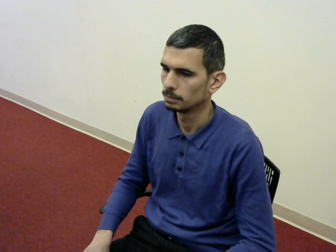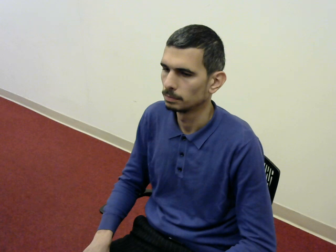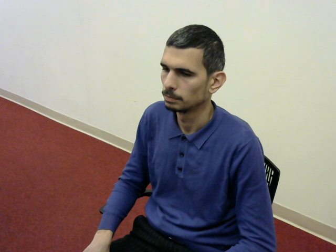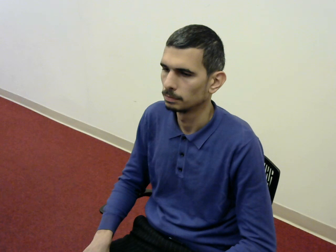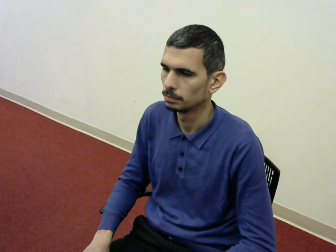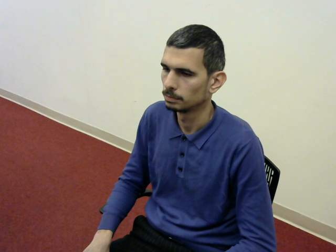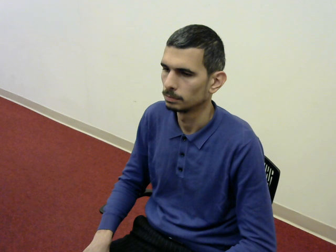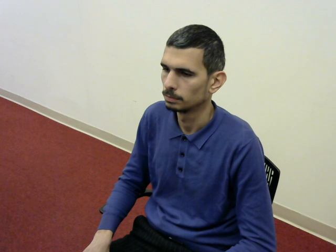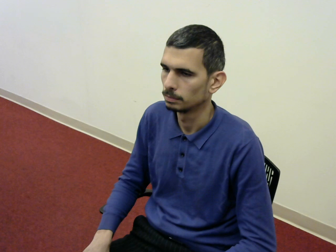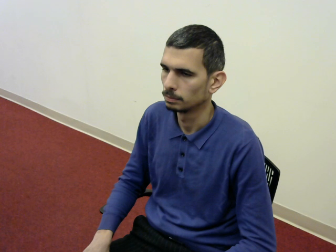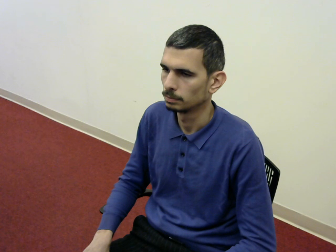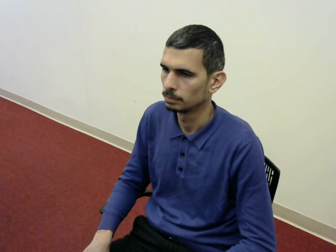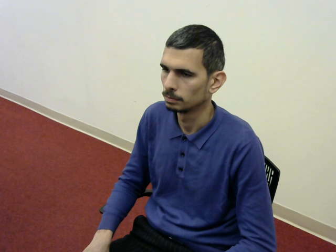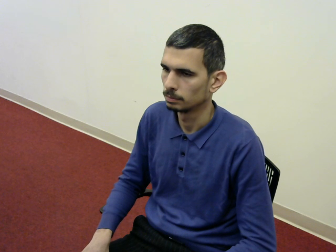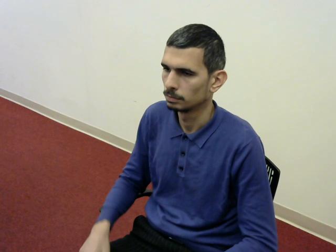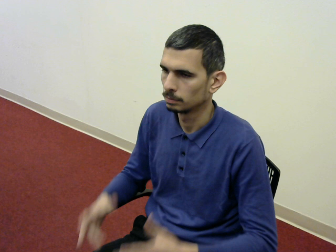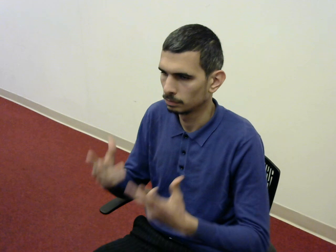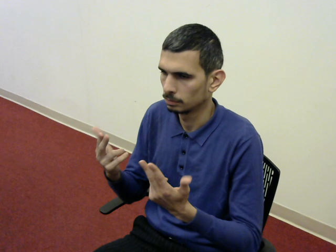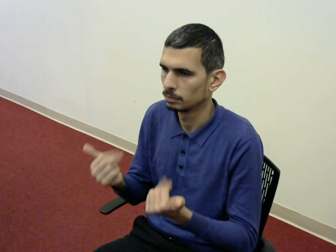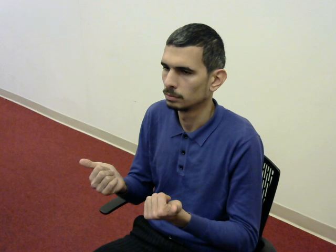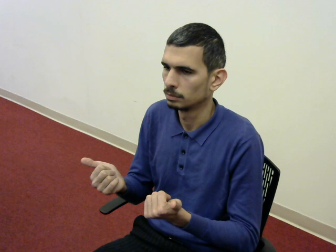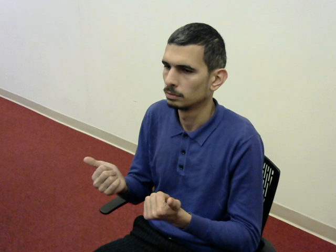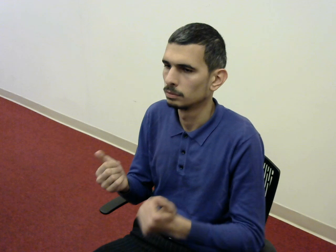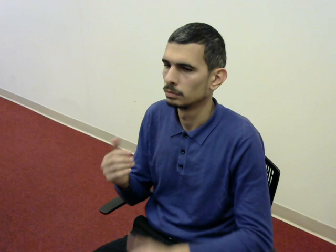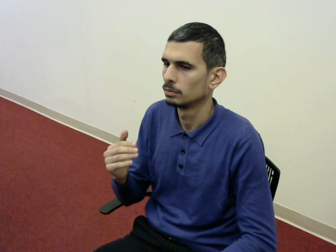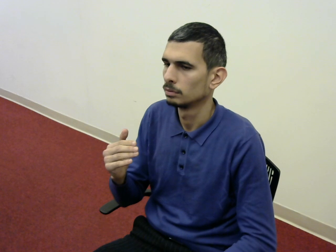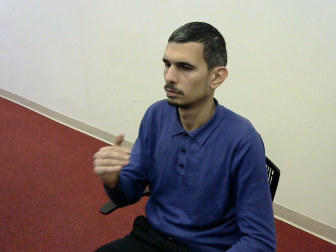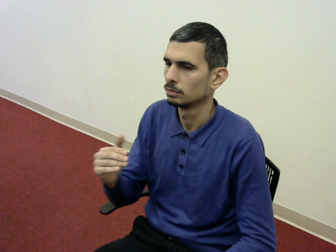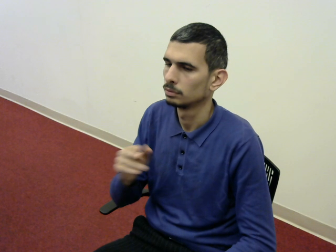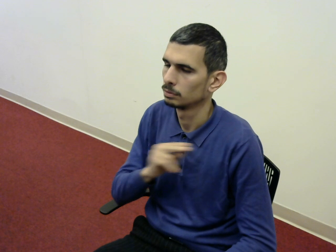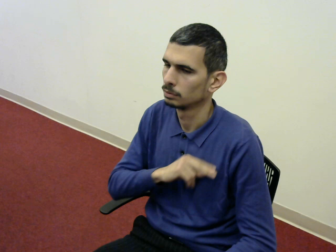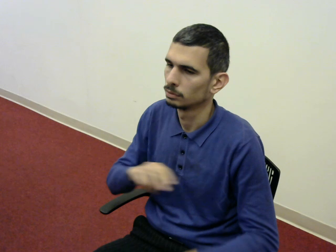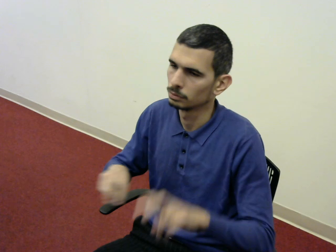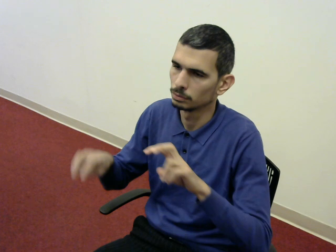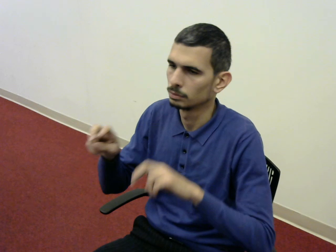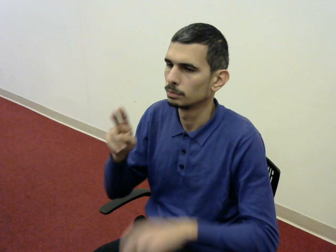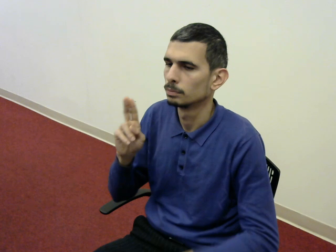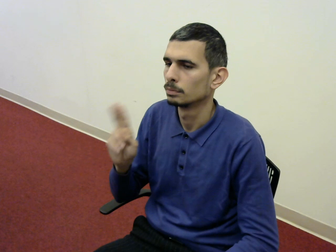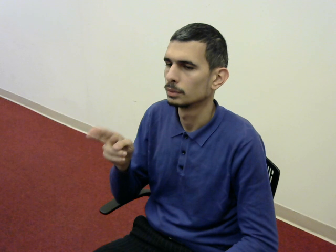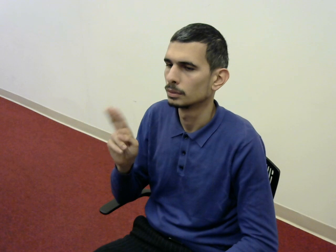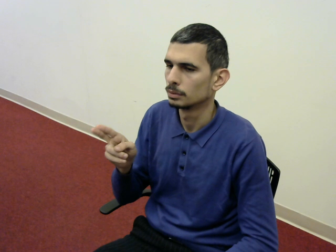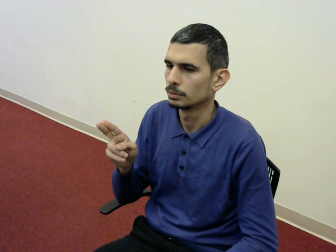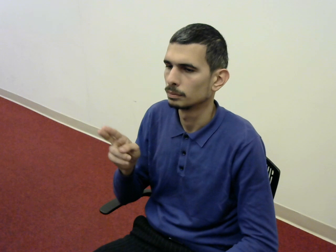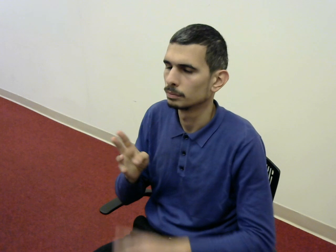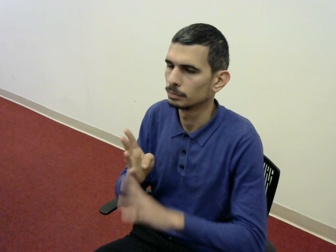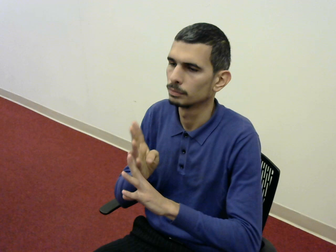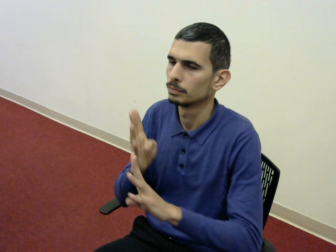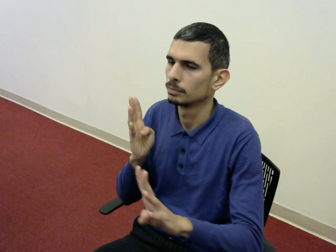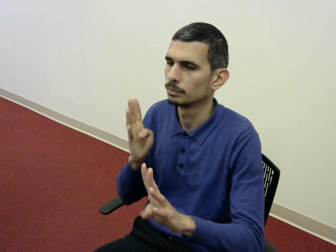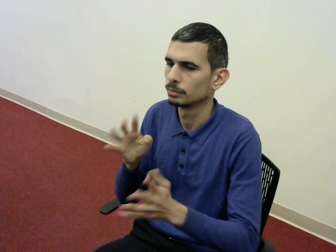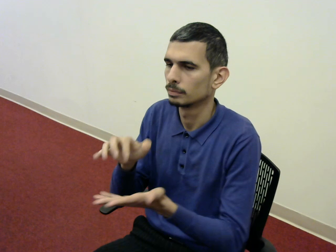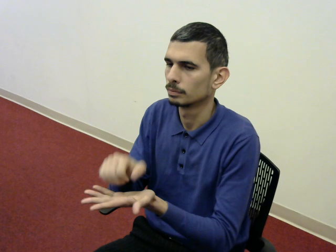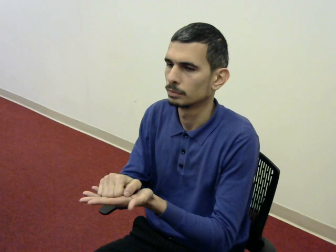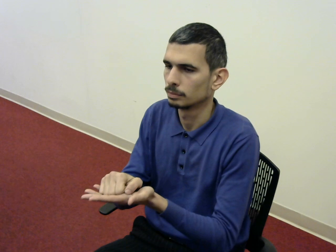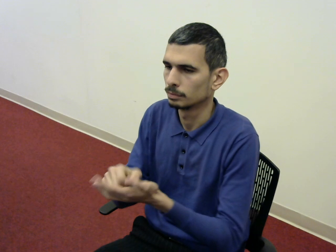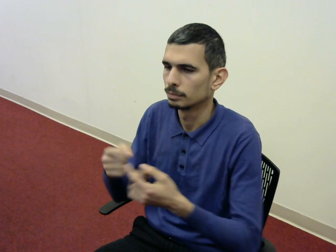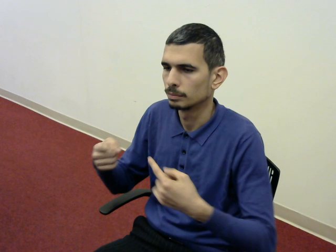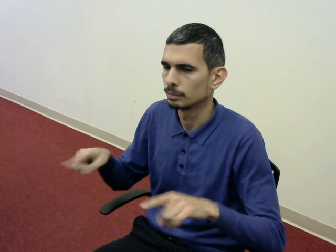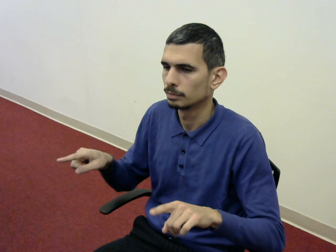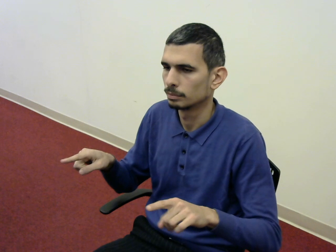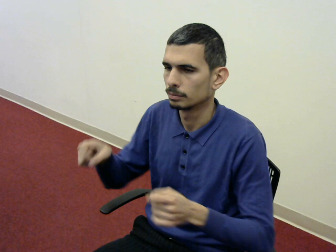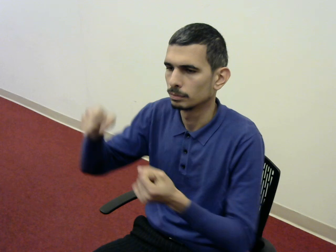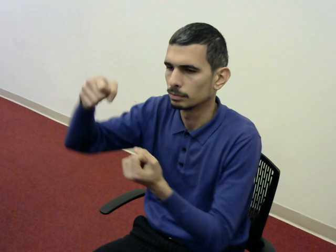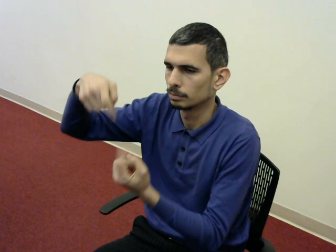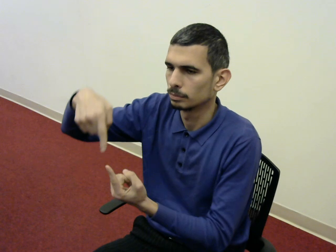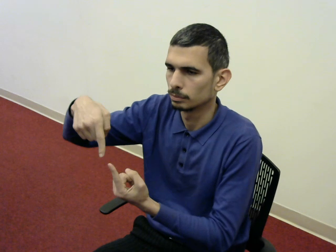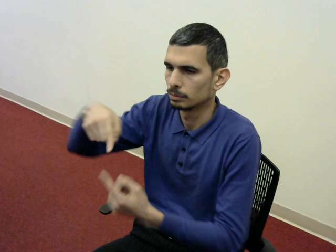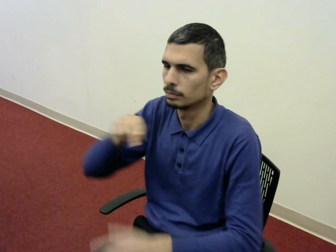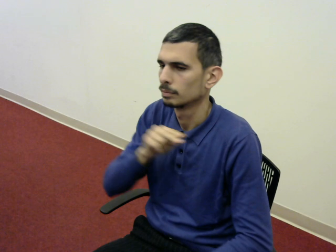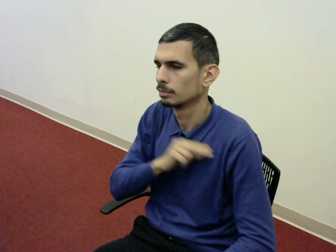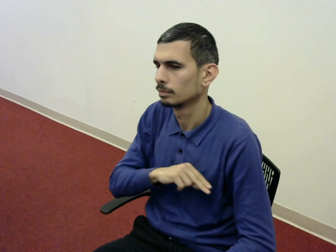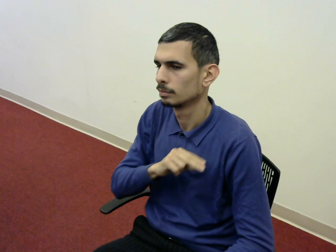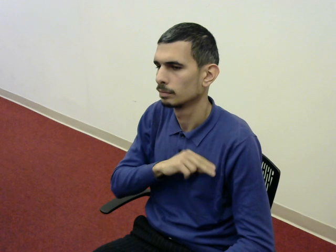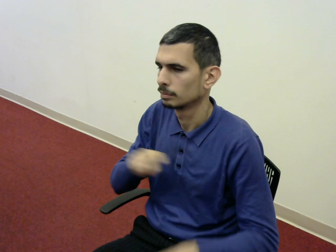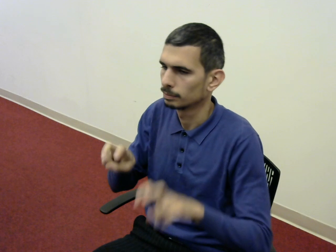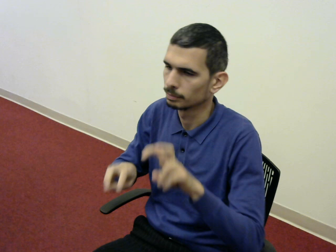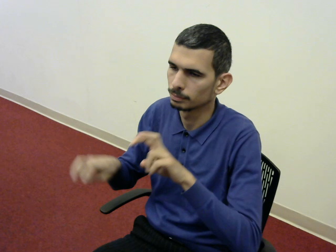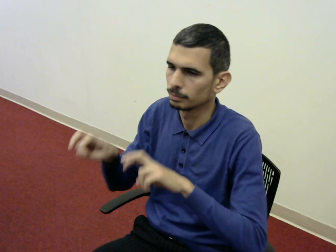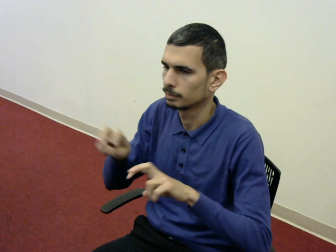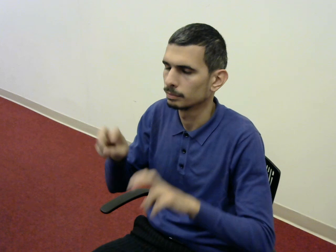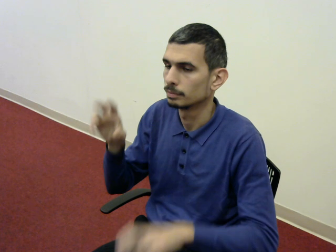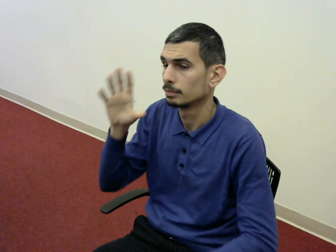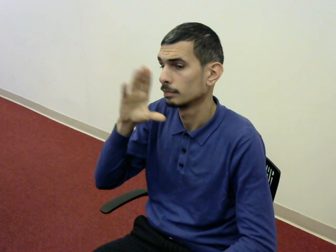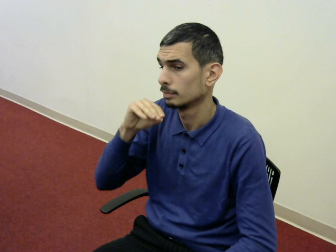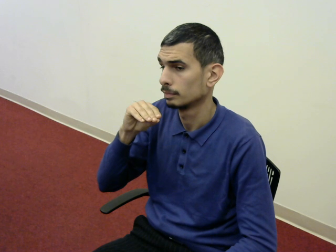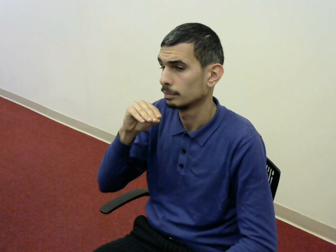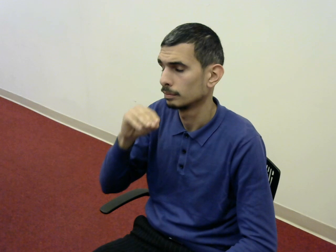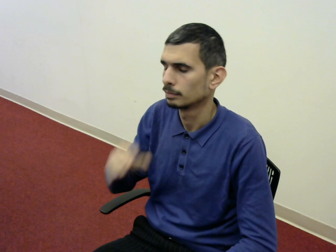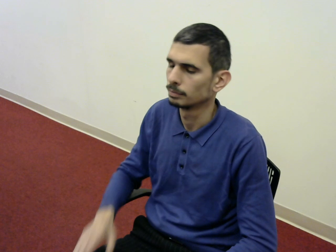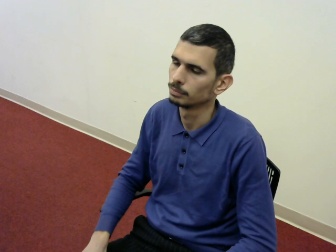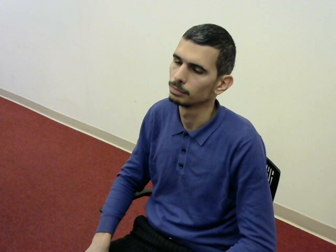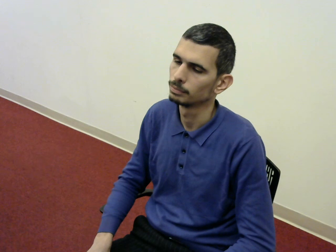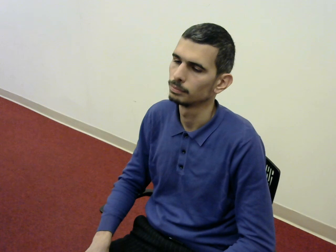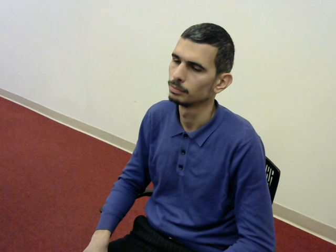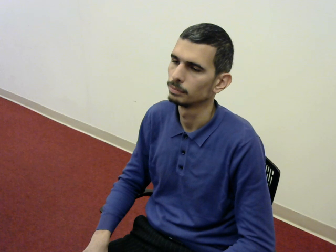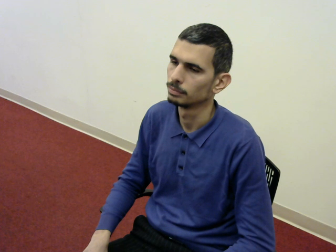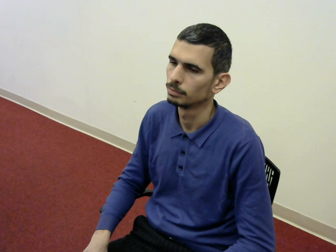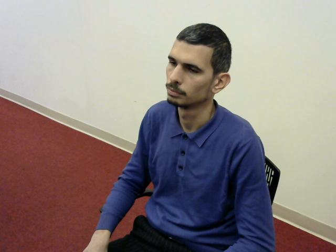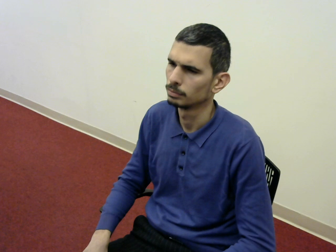Bəli, siz İş axtaran şəxs kimi növbə tutub başqa uyğun işlər axtara bilərsiniz